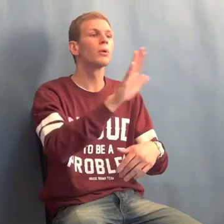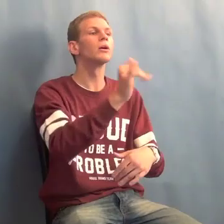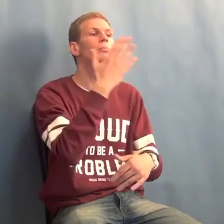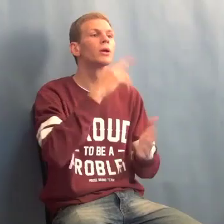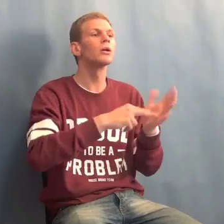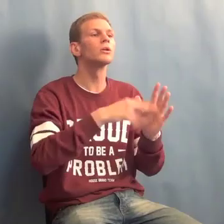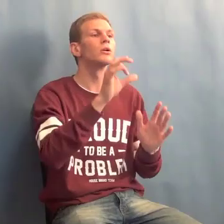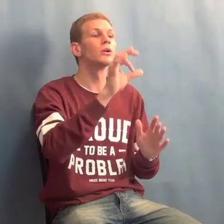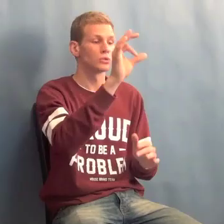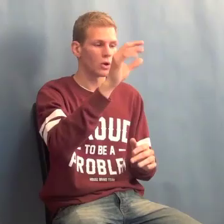Jak wyglądają twoje plany na środę?